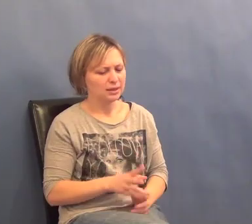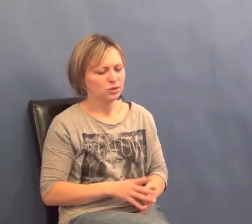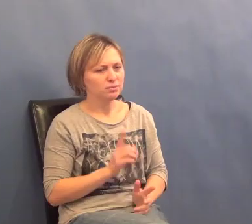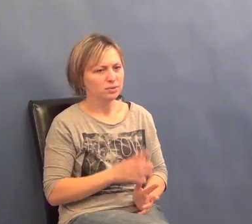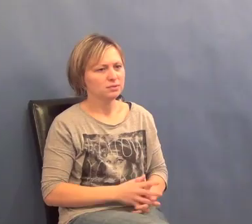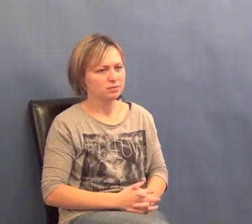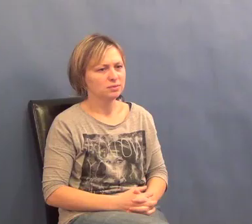To prawda.